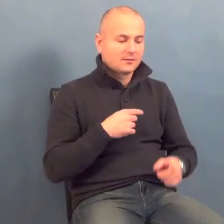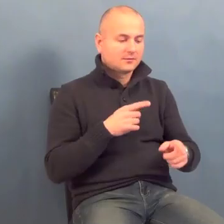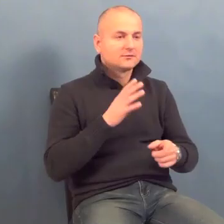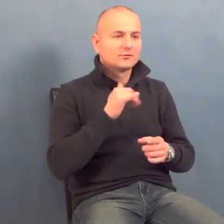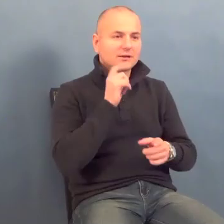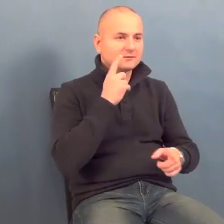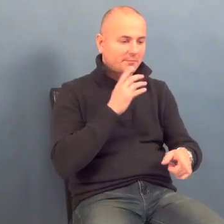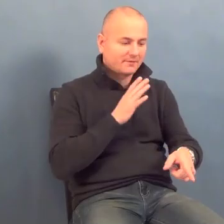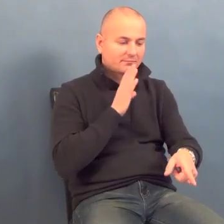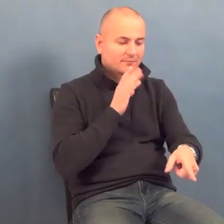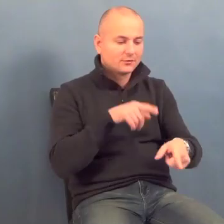Nie, to nie jest zabawka.